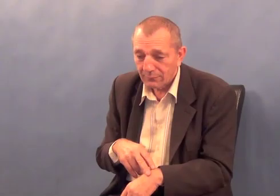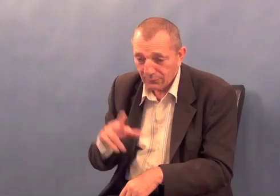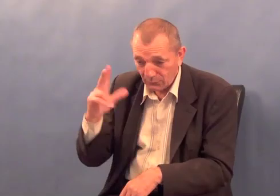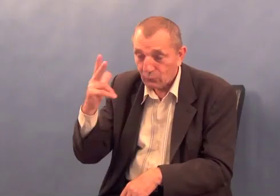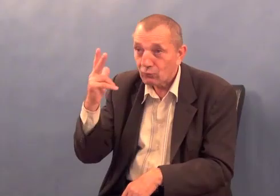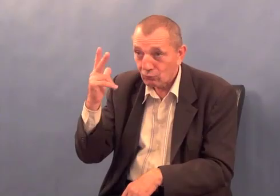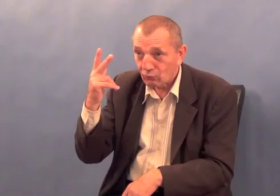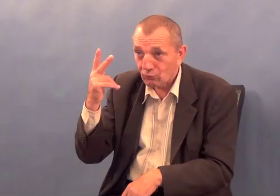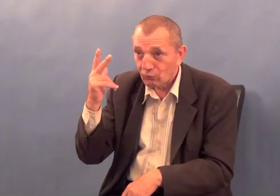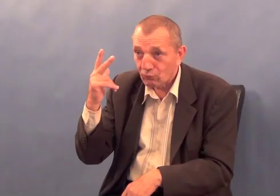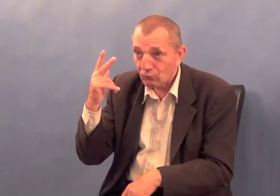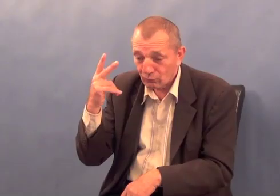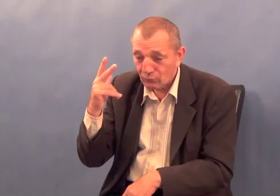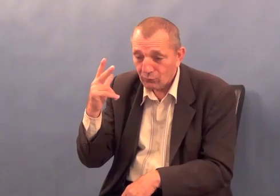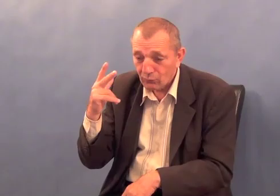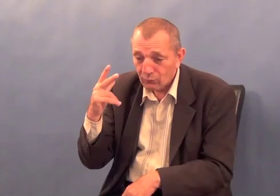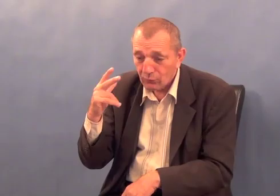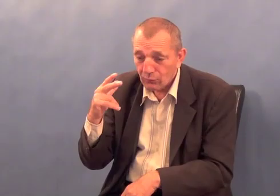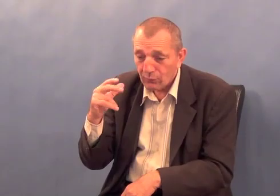Trzeciego?